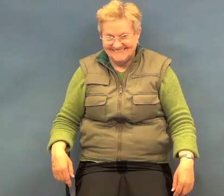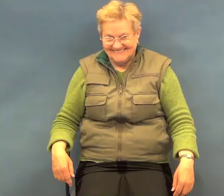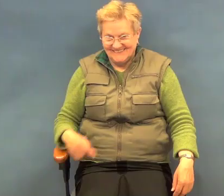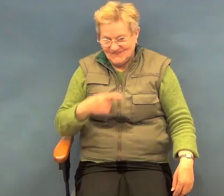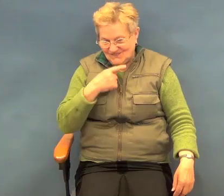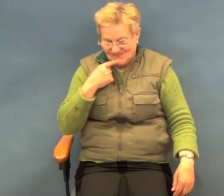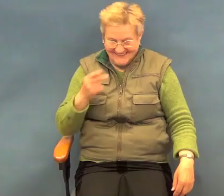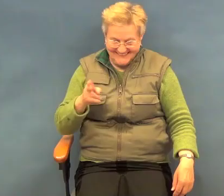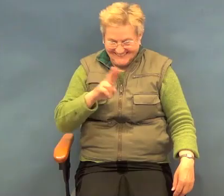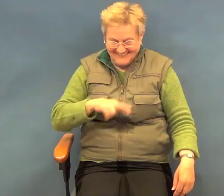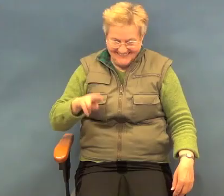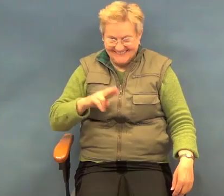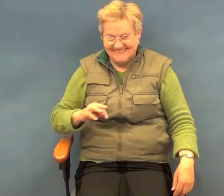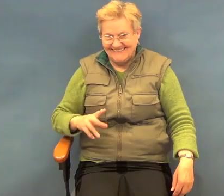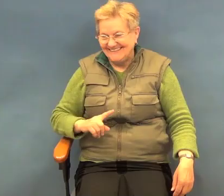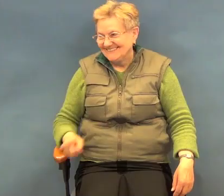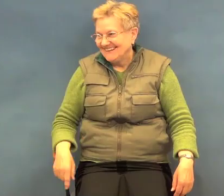Czerwona otoczka oznacza zakaz.